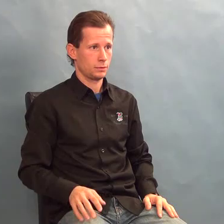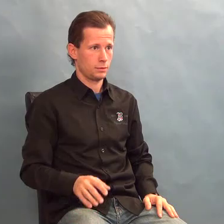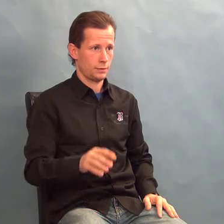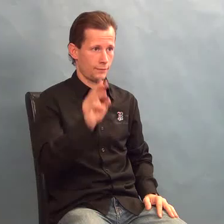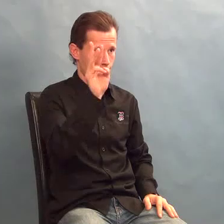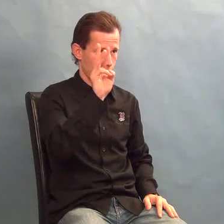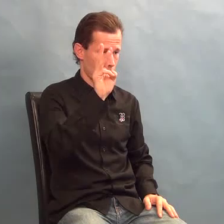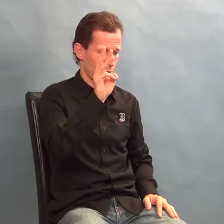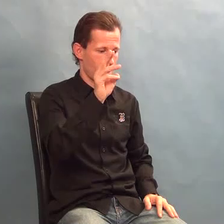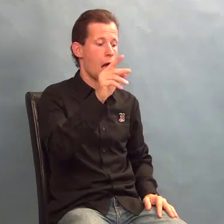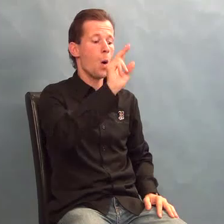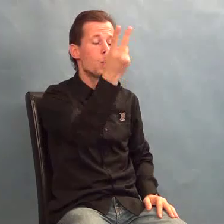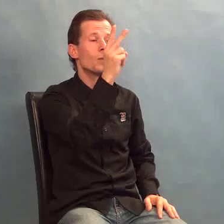Wtorek, a drugie spotkanie?